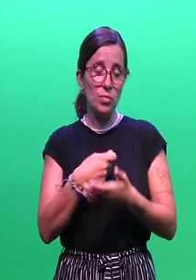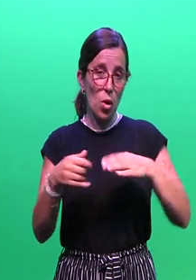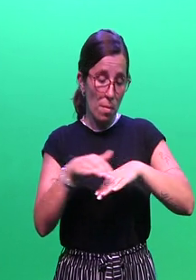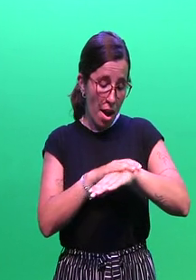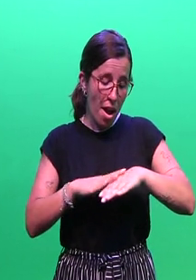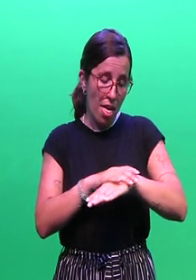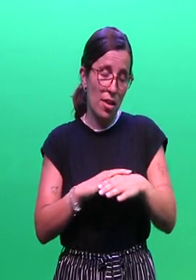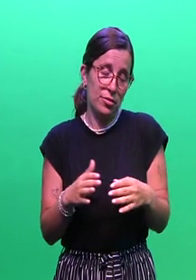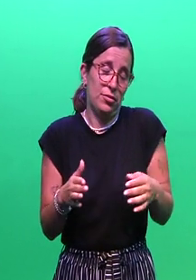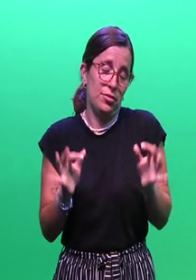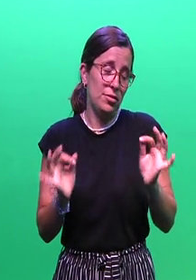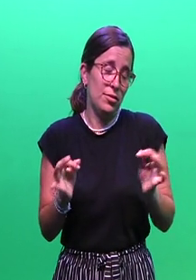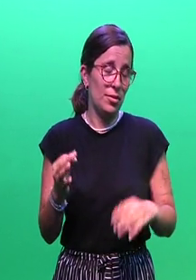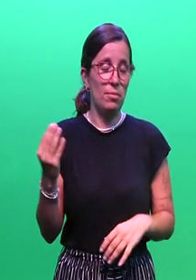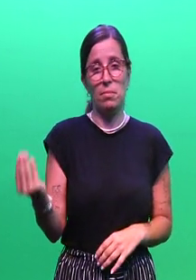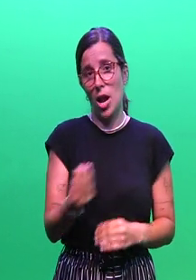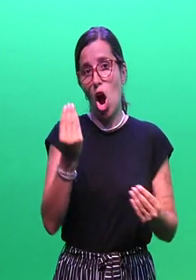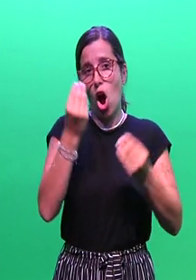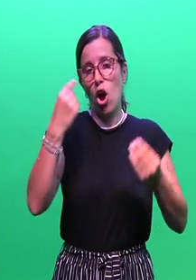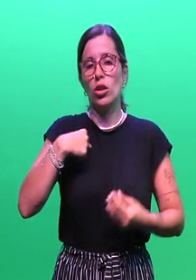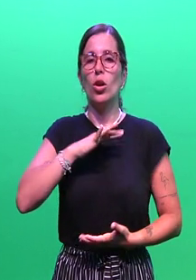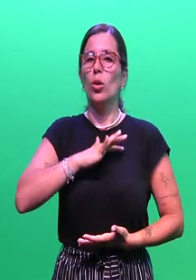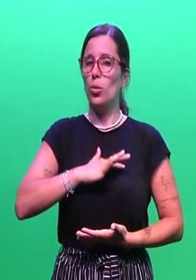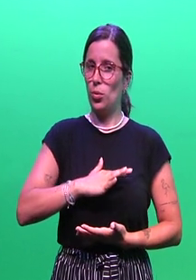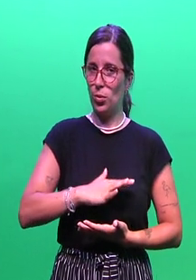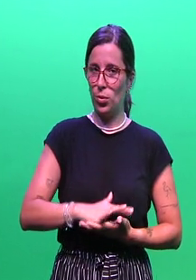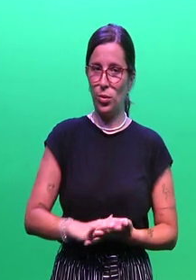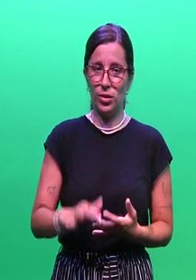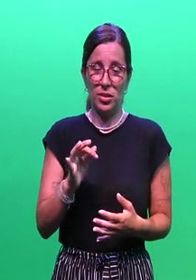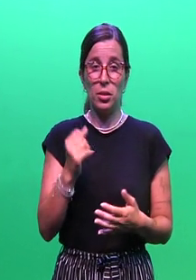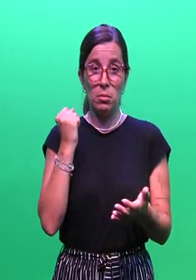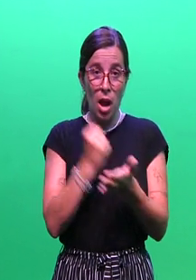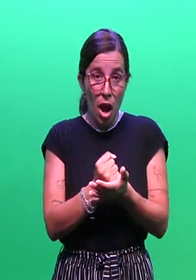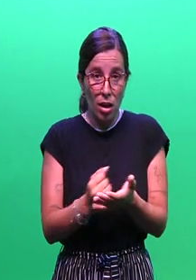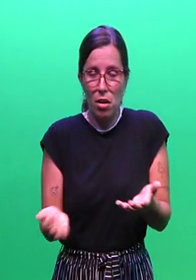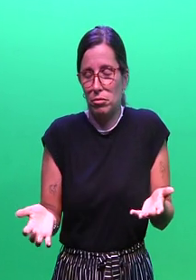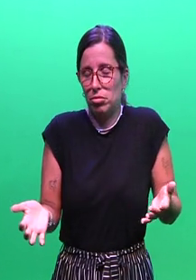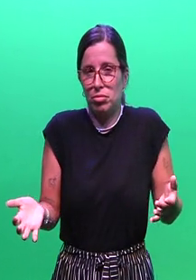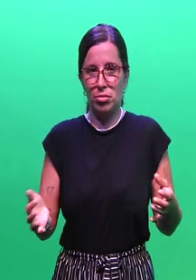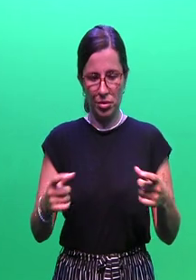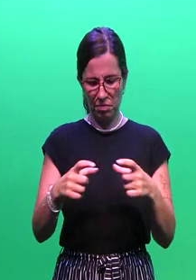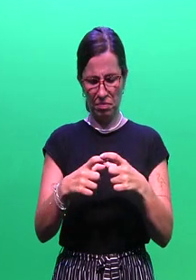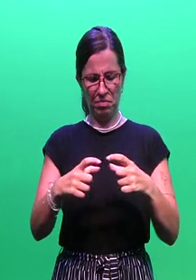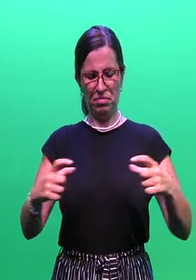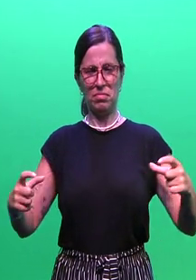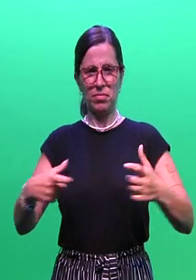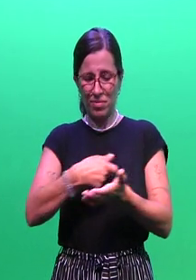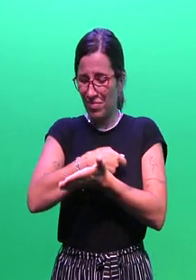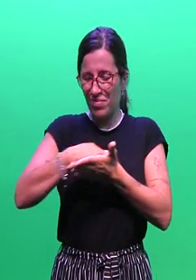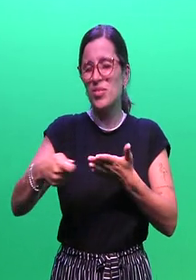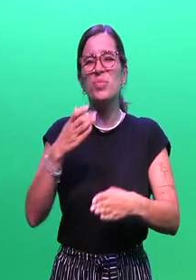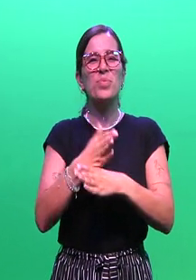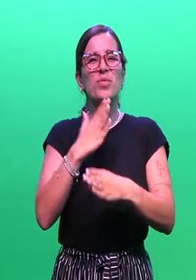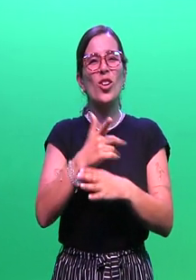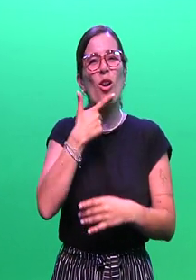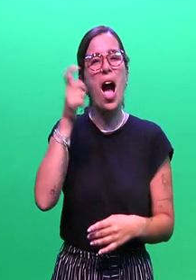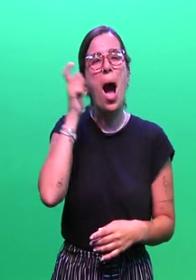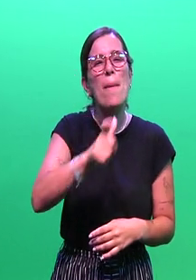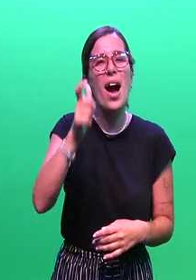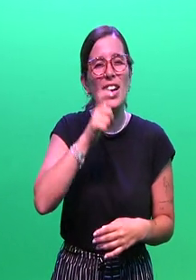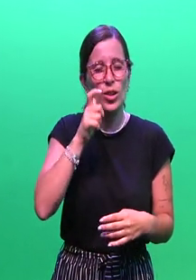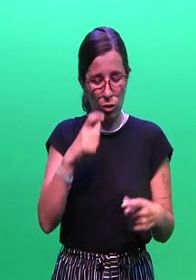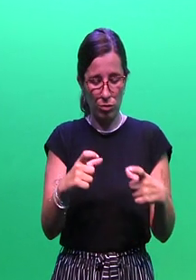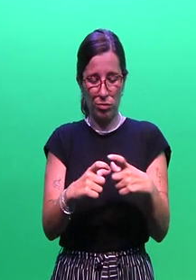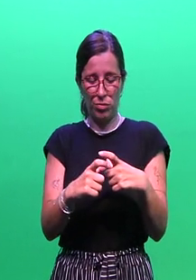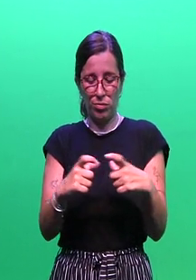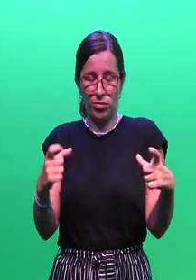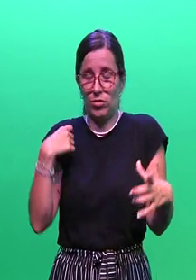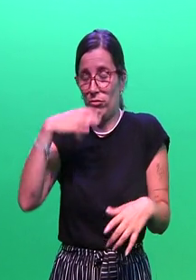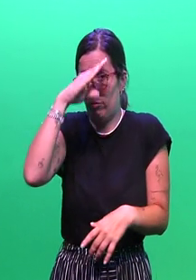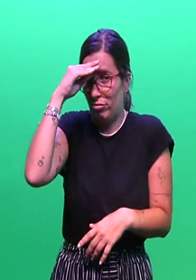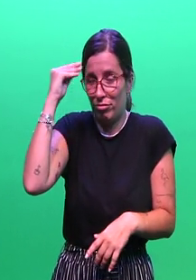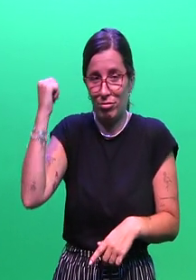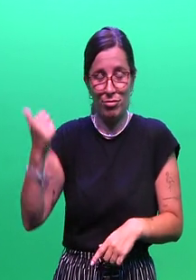La pomada m'ajuda a estar més alleugerida, però no sé la marca, és un pot de color groc.